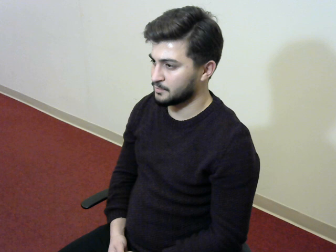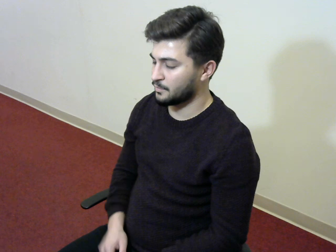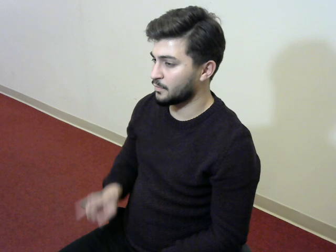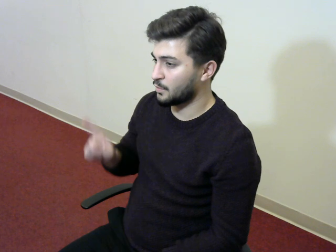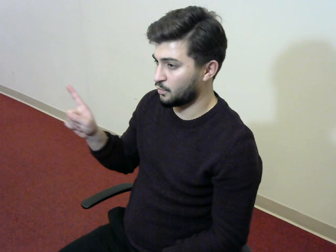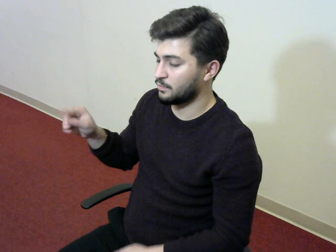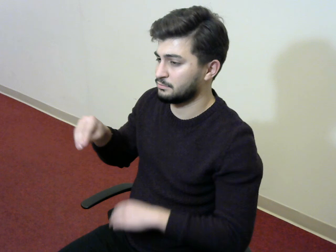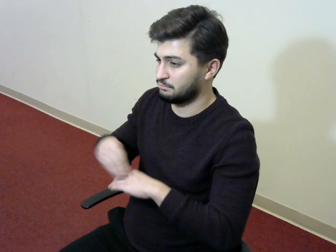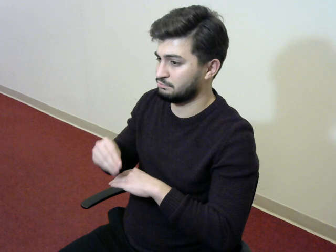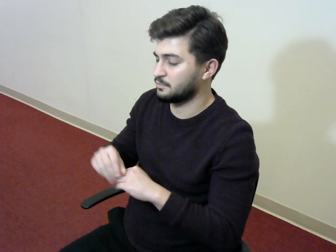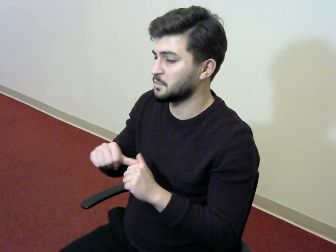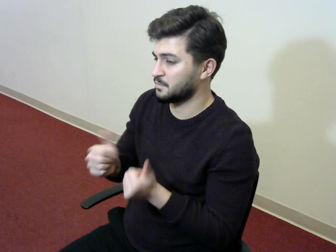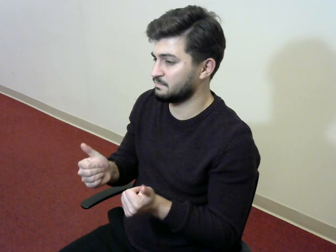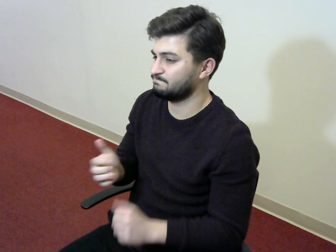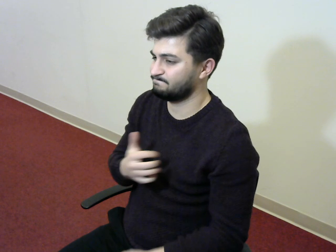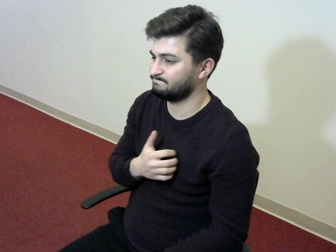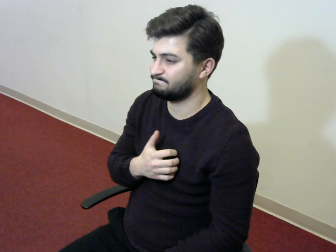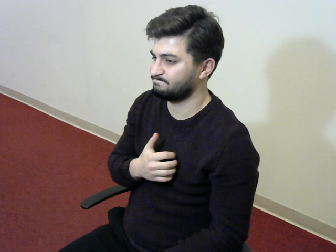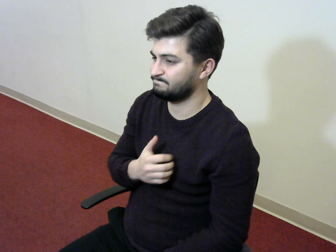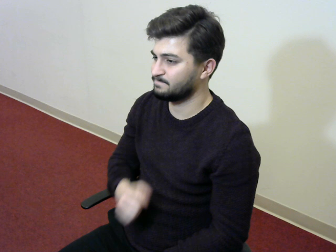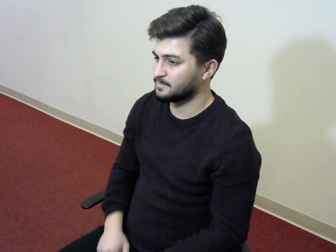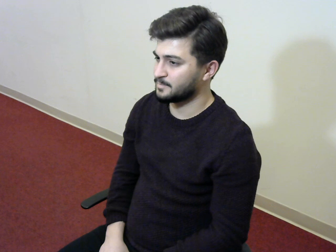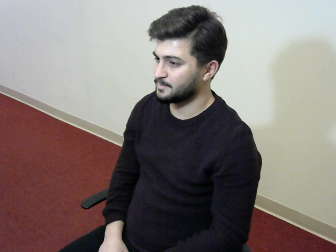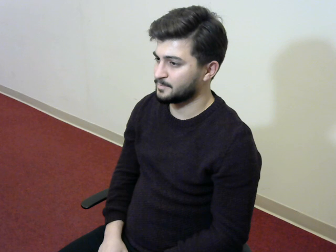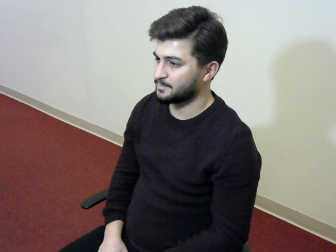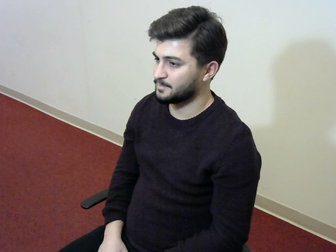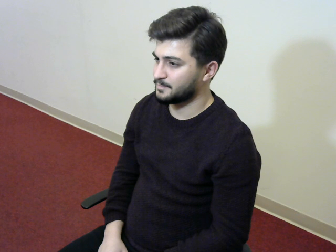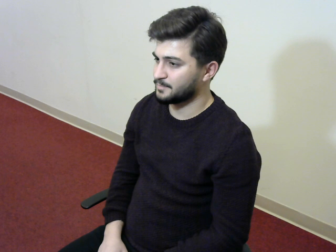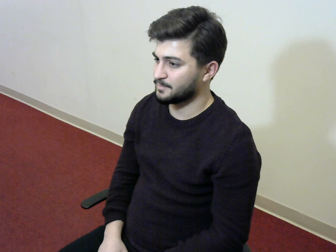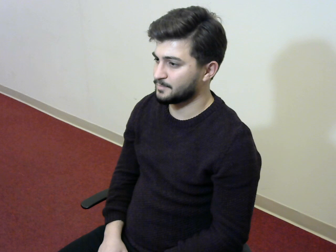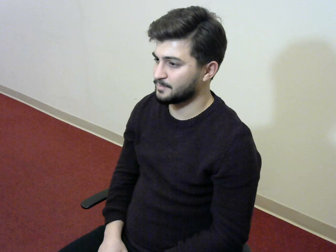O həyat yoldaşından ayrılmaq istəyir